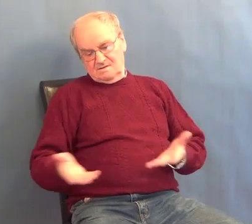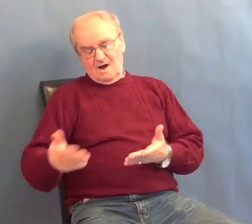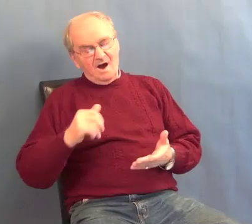Daje jej.